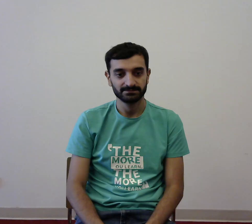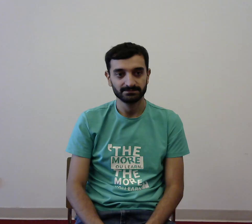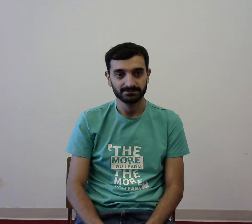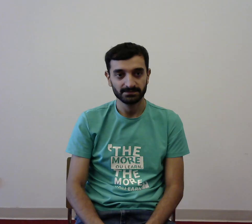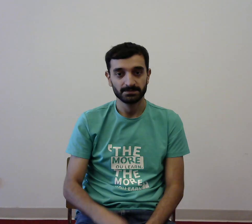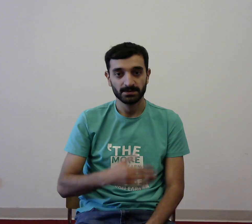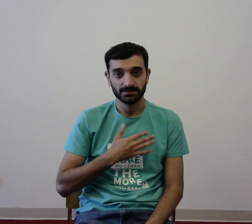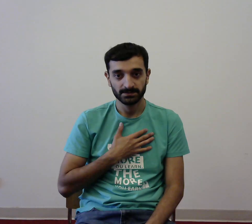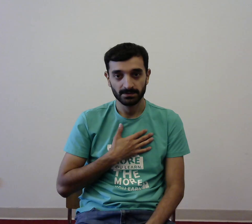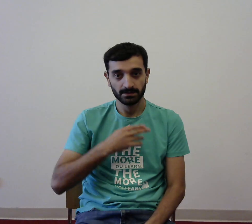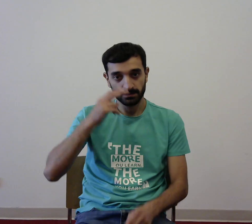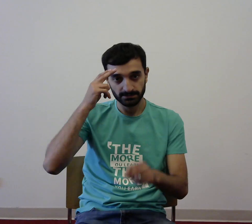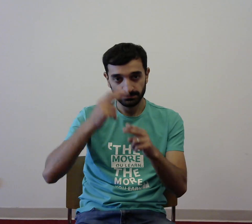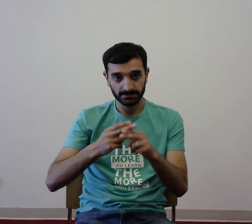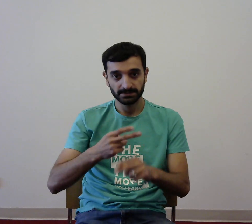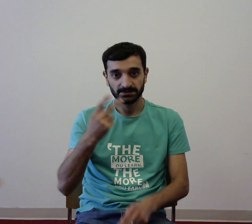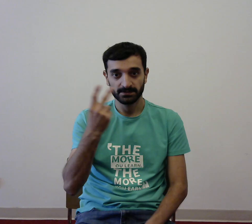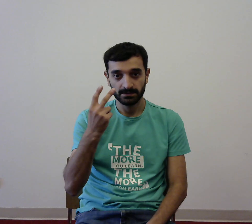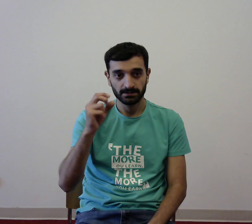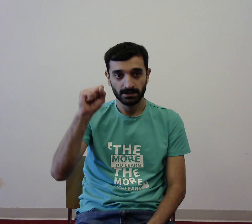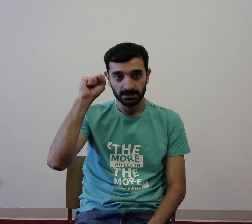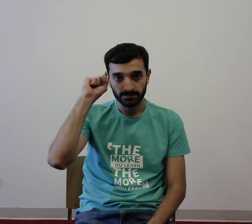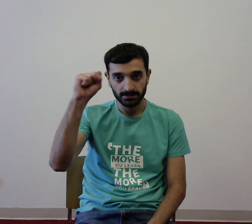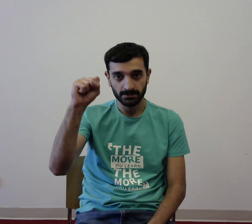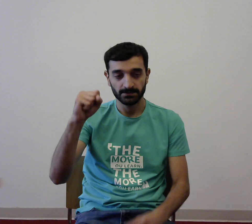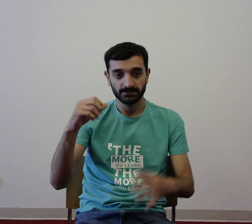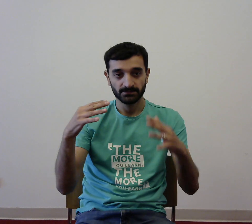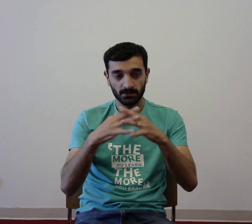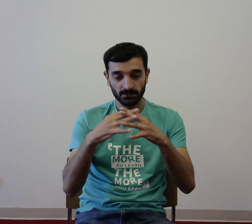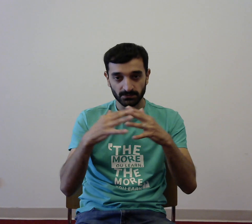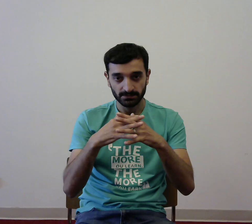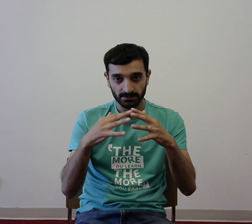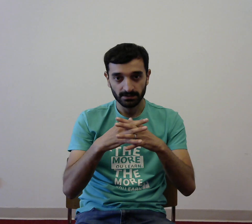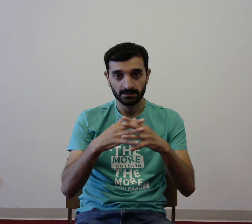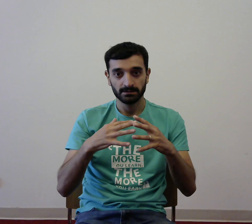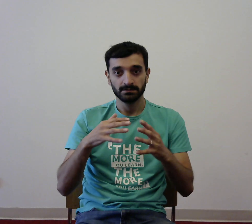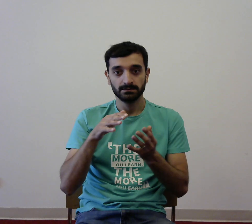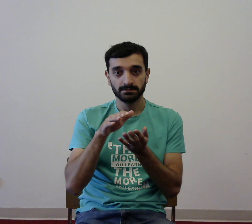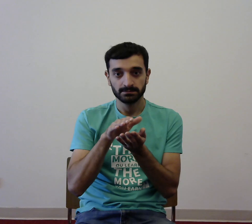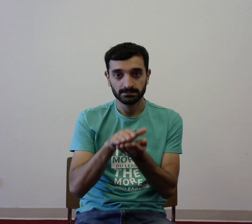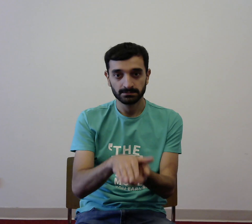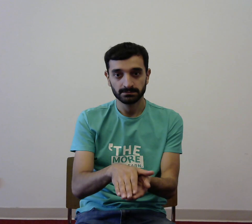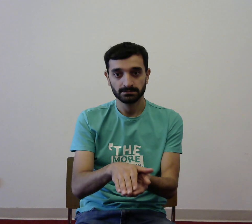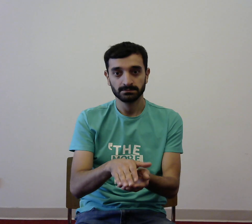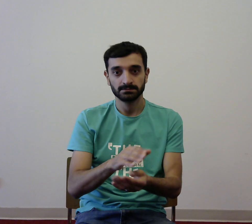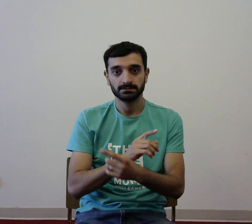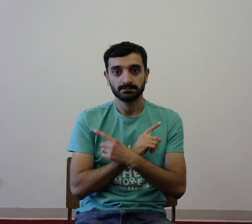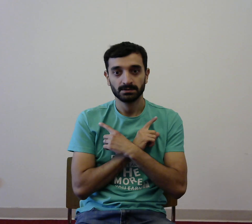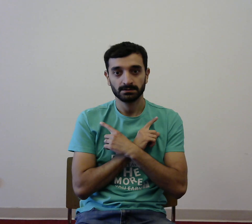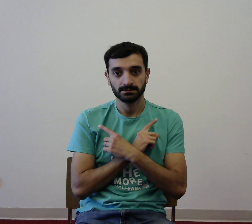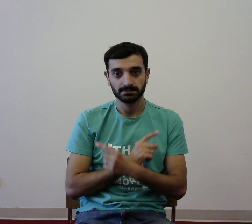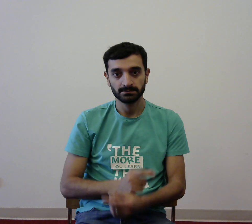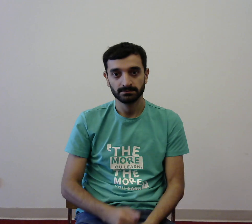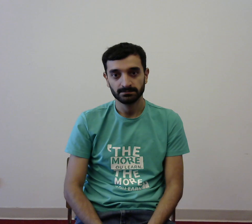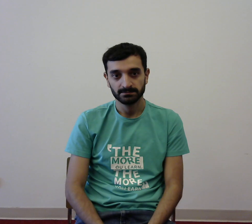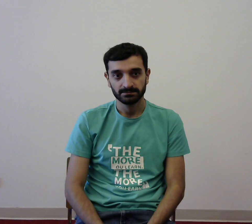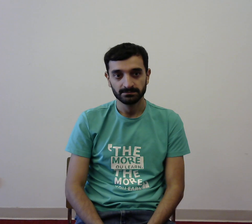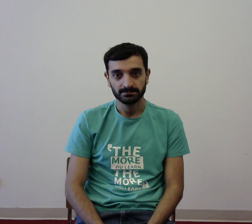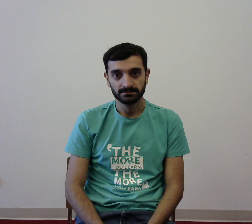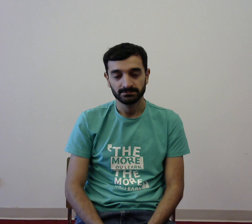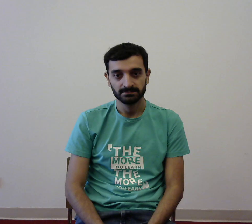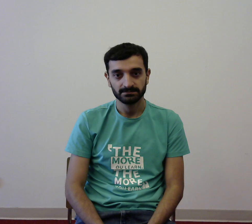Mənim qardaşım 2-ci Qarabağ müharibəsində şəhid olub